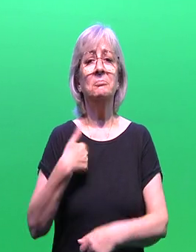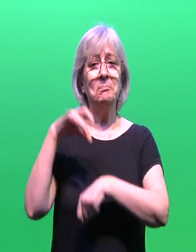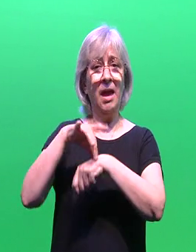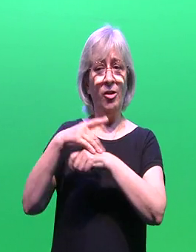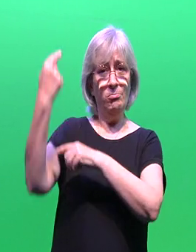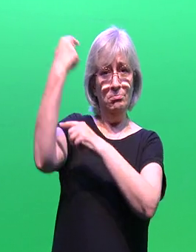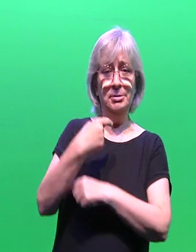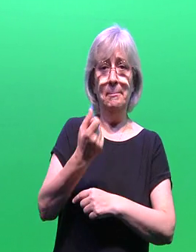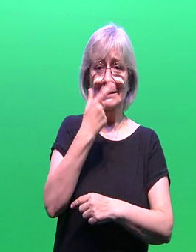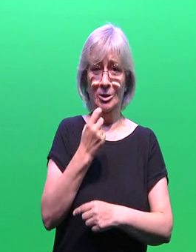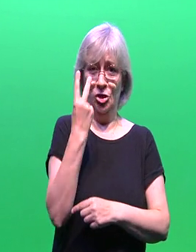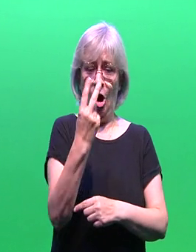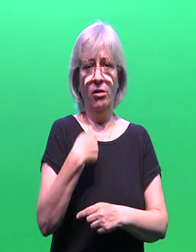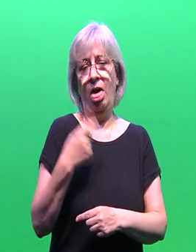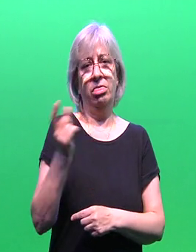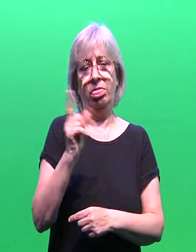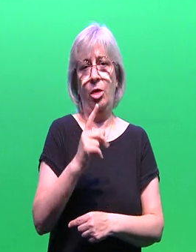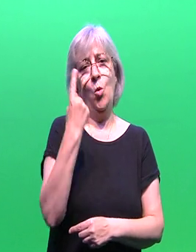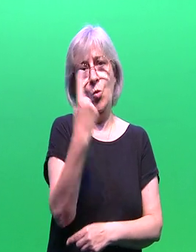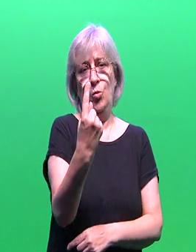El metge em va dir que havia de prendre dues pastilles, però jo no he fet cas i en prenc una.